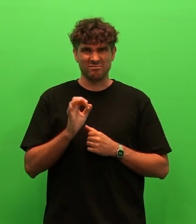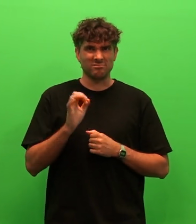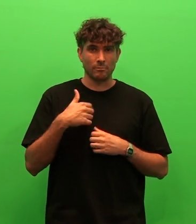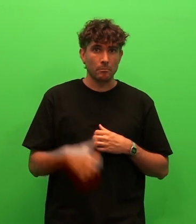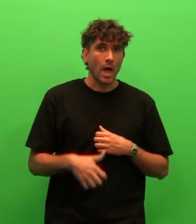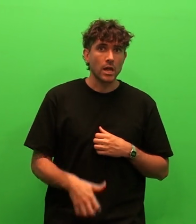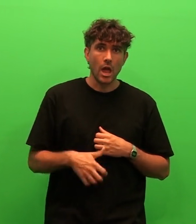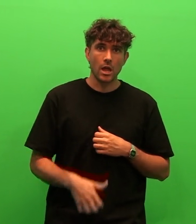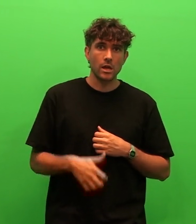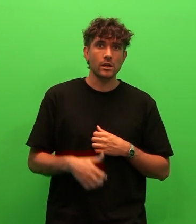Sí, em pica aquí baix.